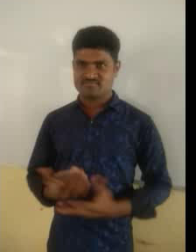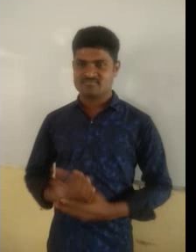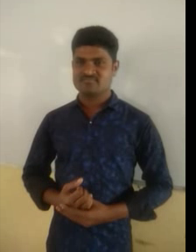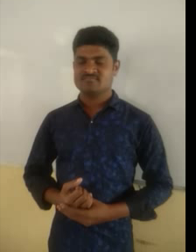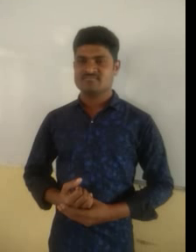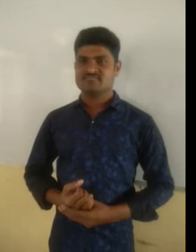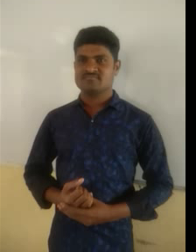are you free today